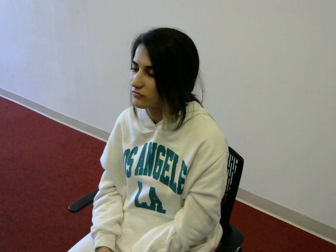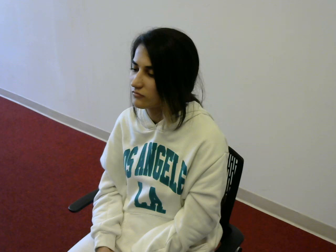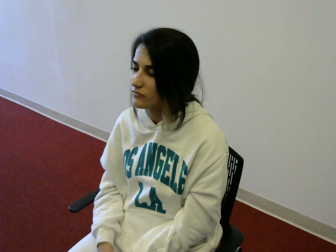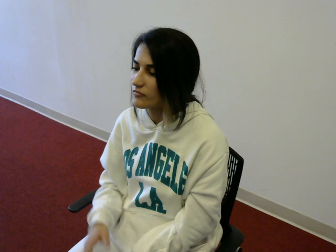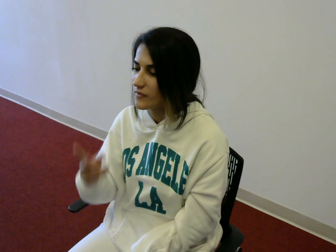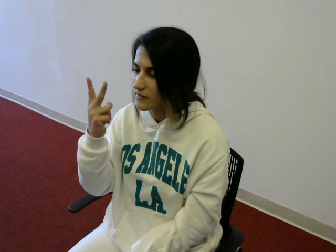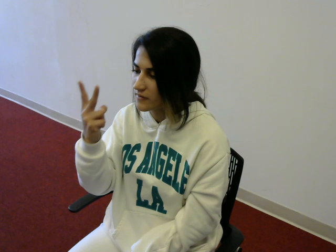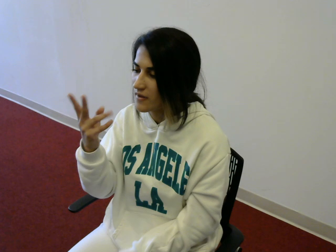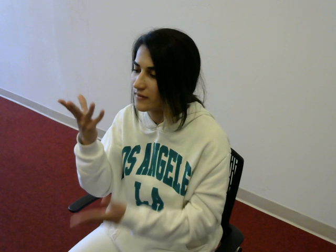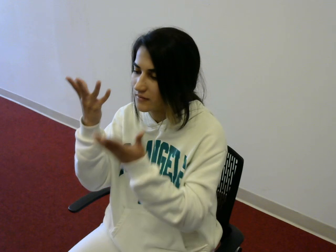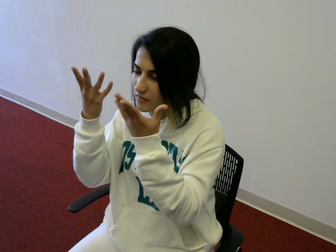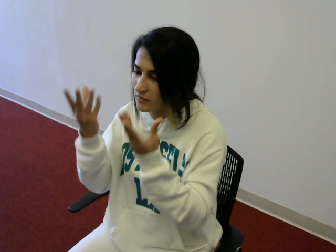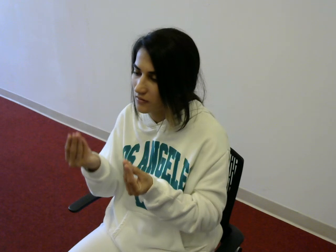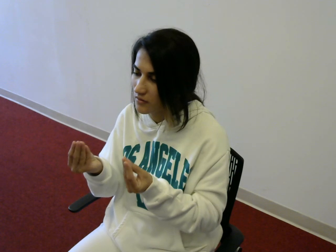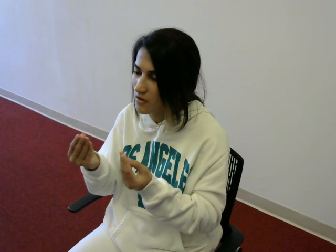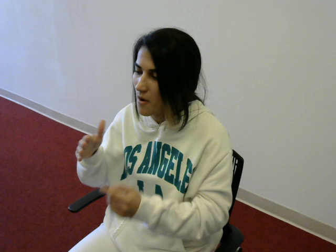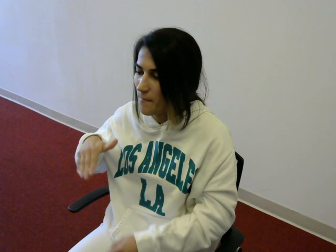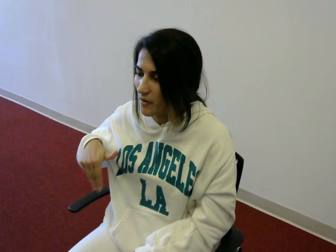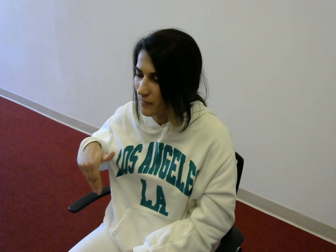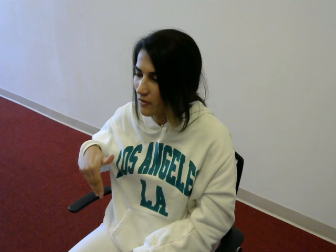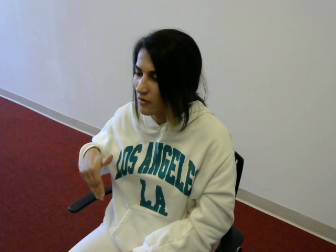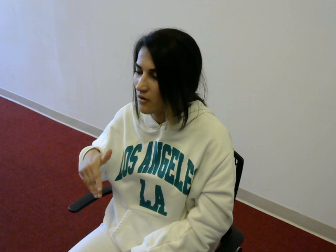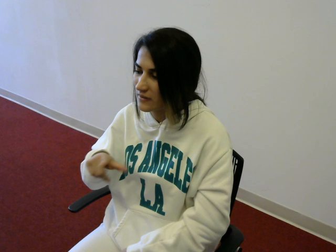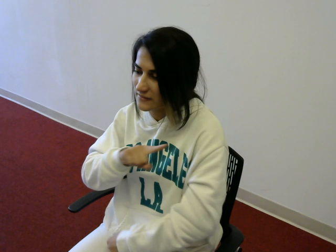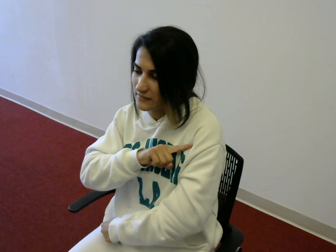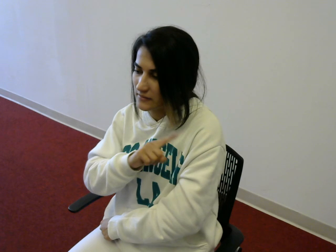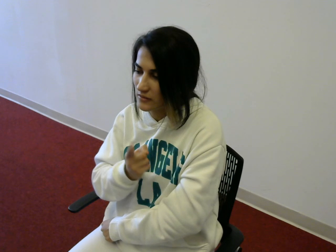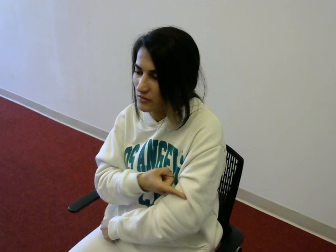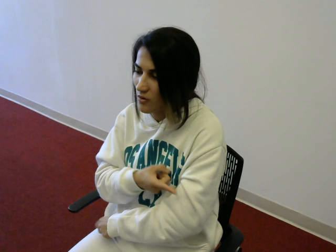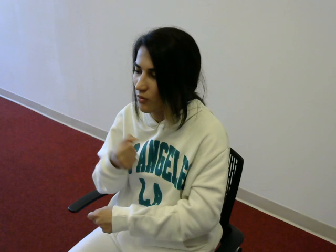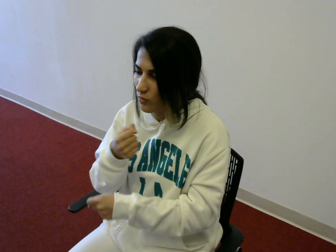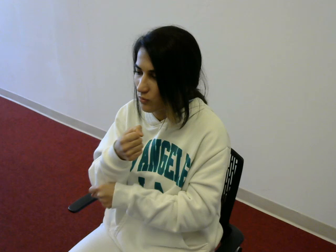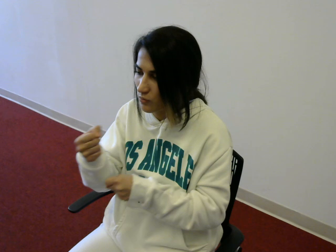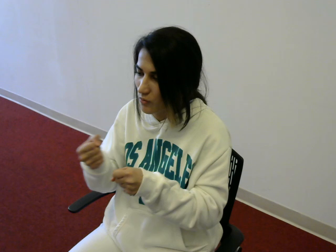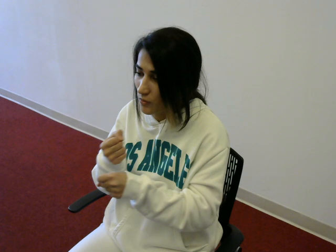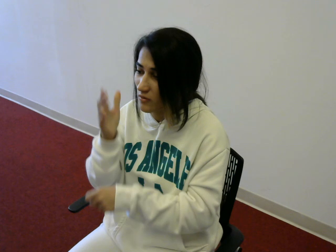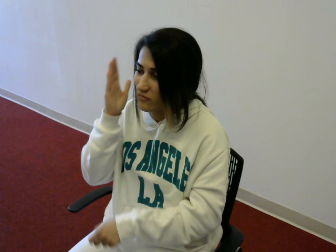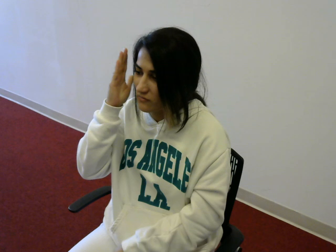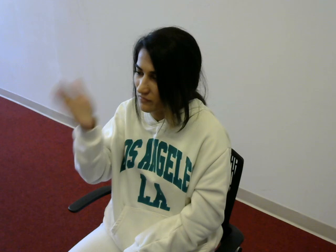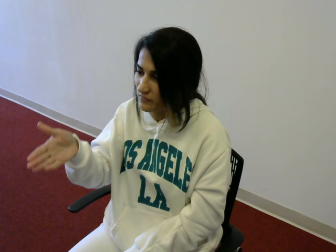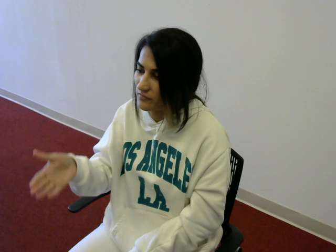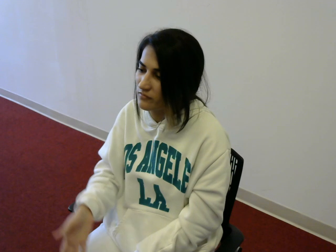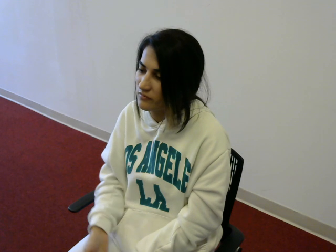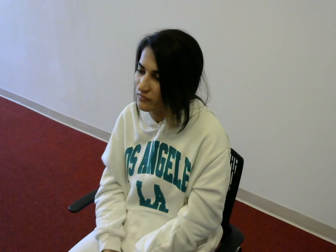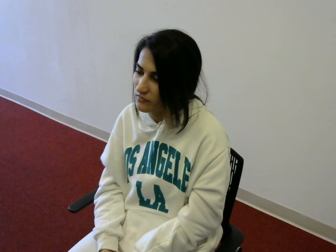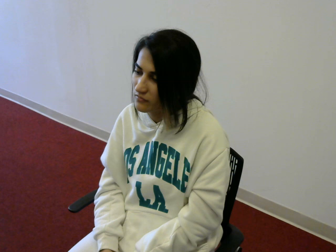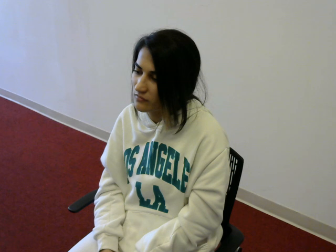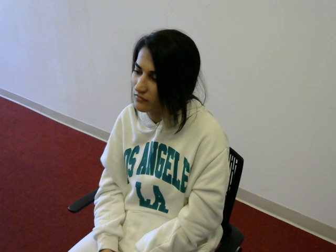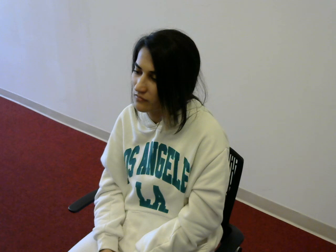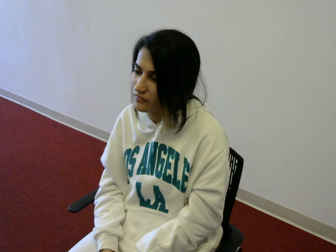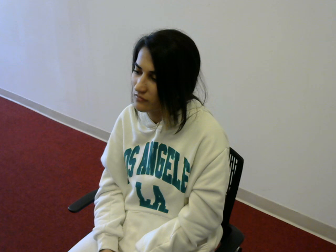İki gün sonra güclü külək olacaq